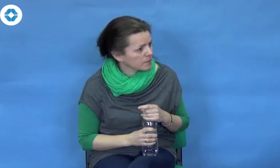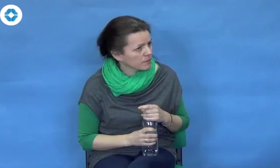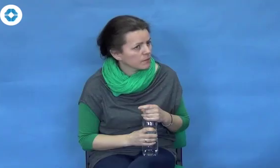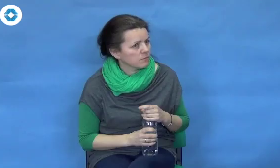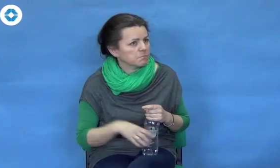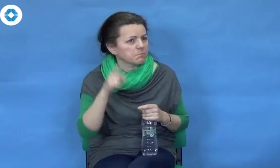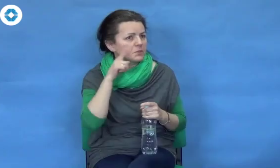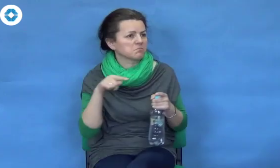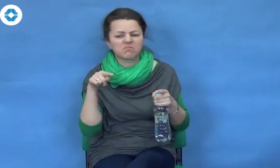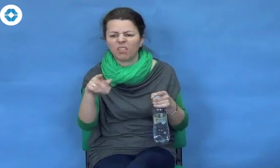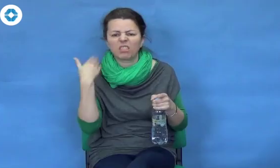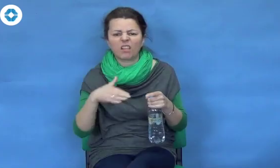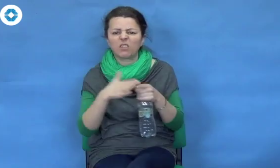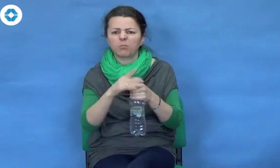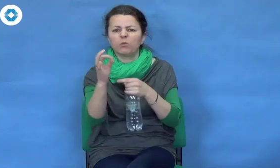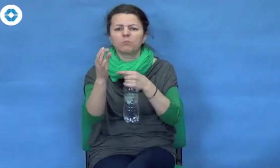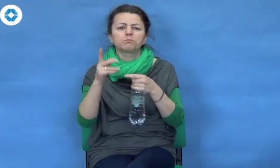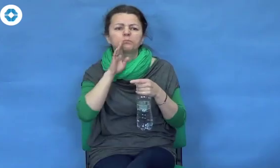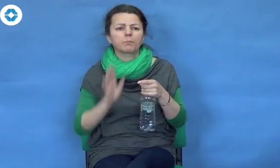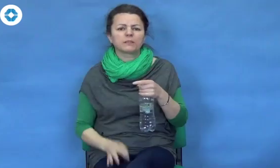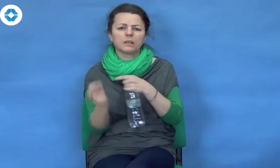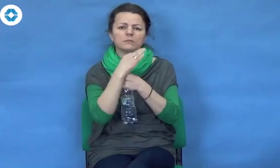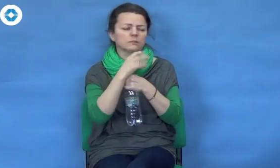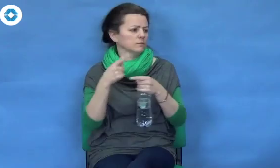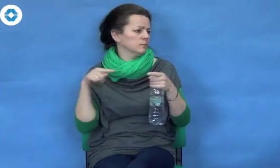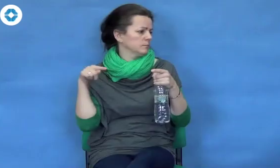Myślałam, że pies dokuczał żabie i dlatego uciekła.